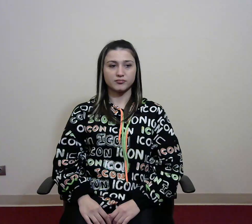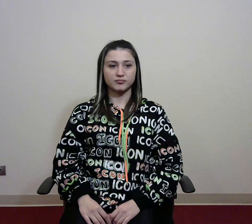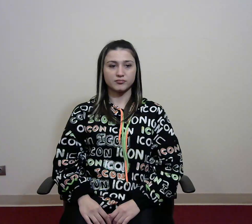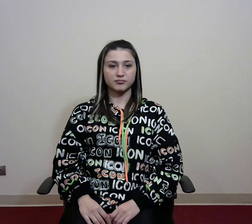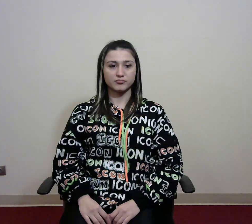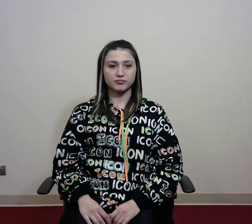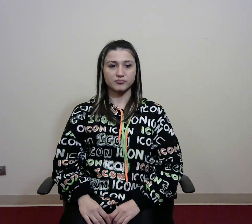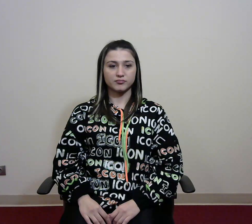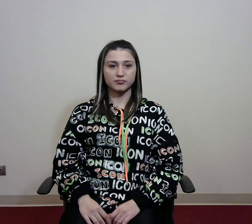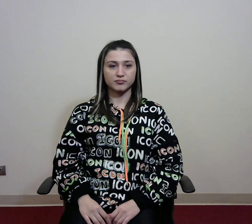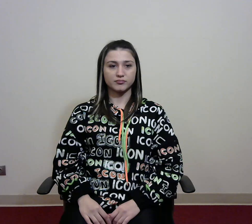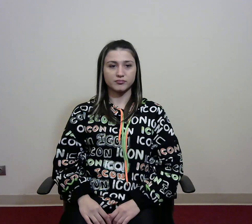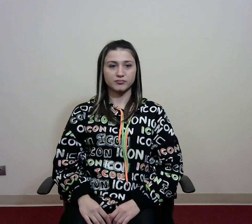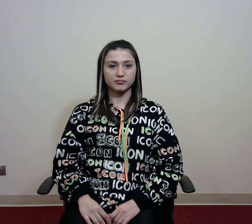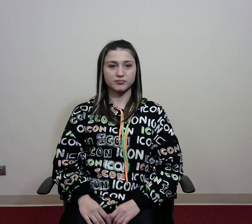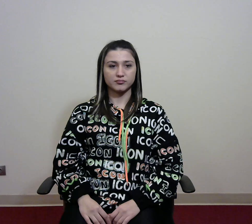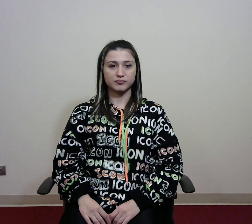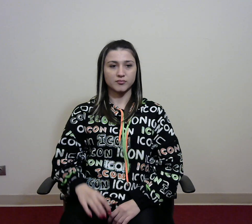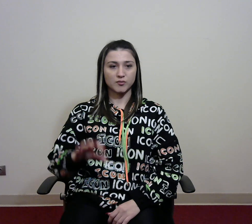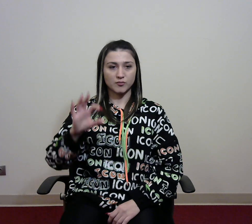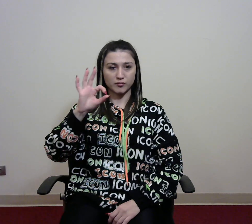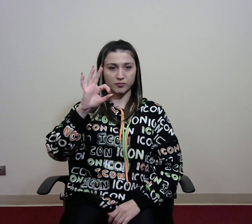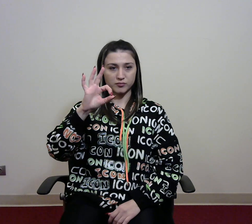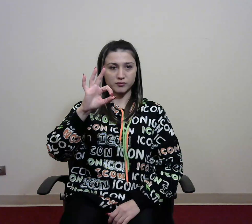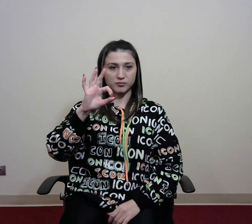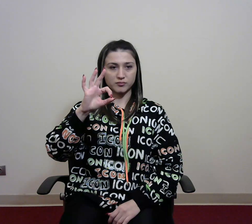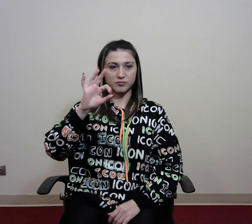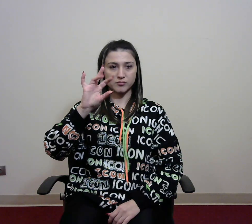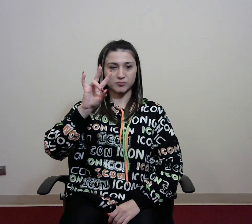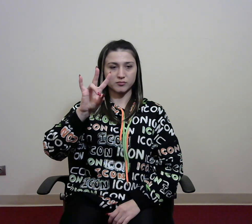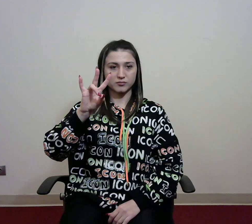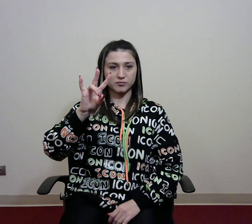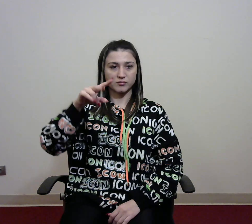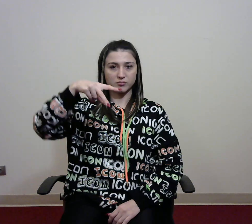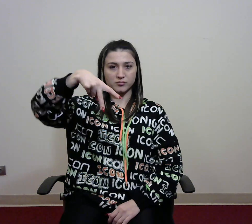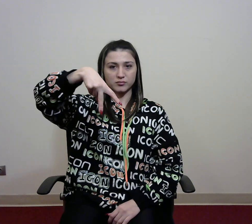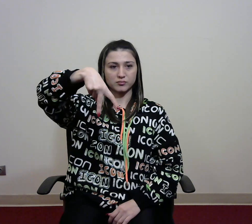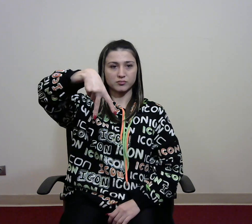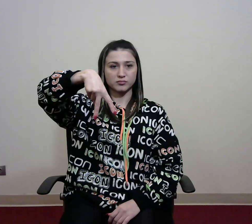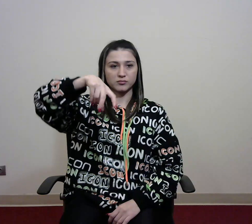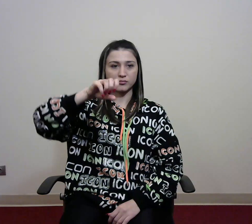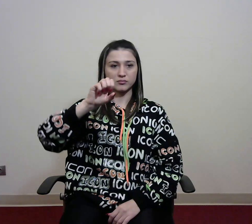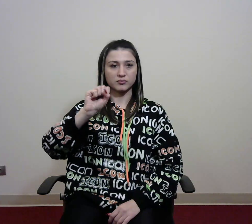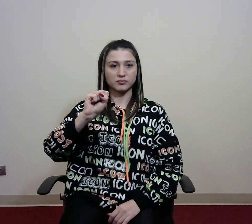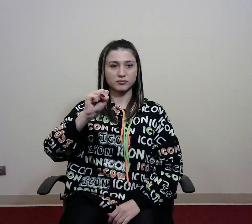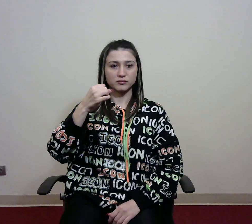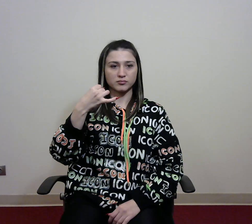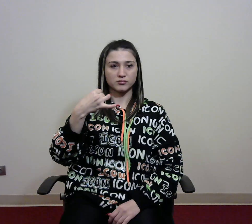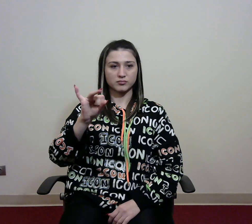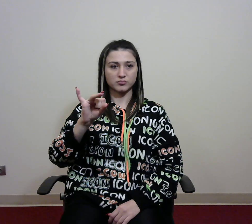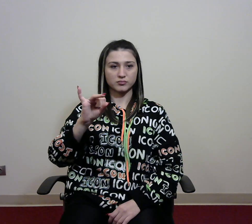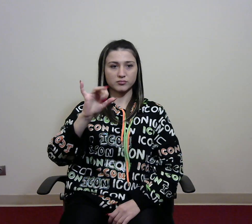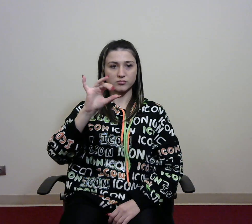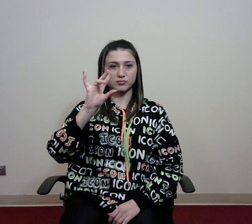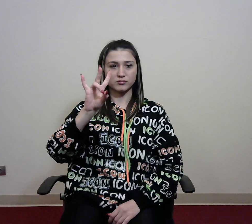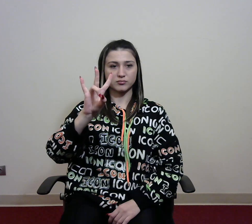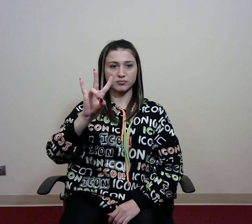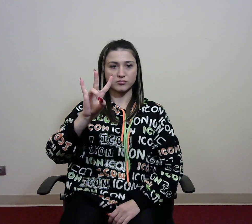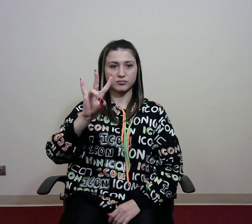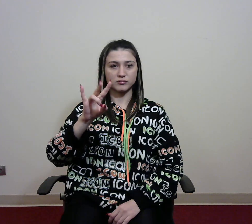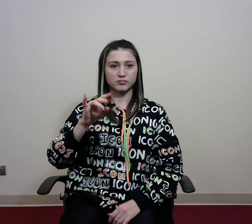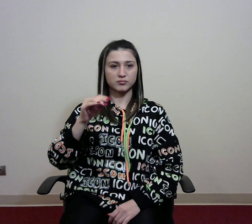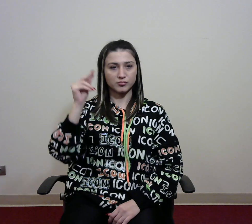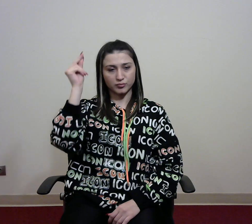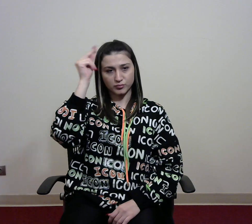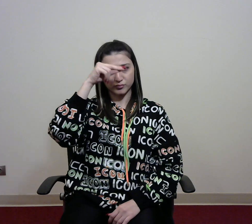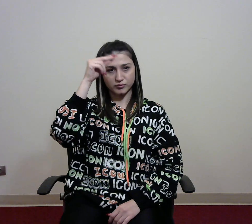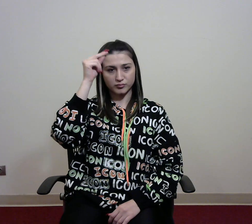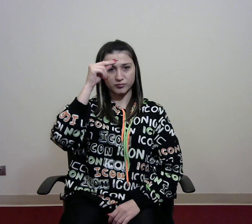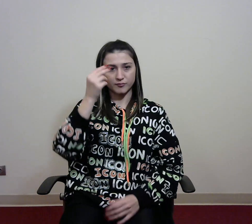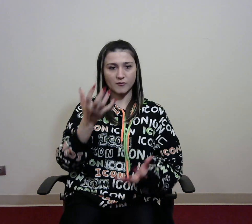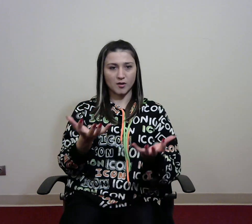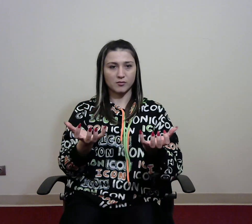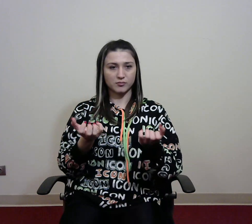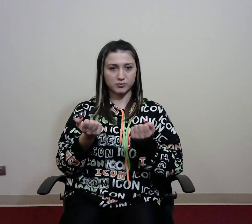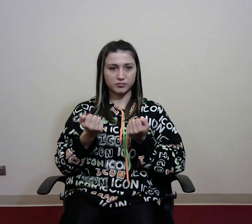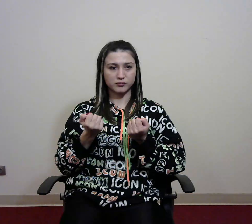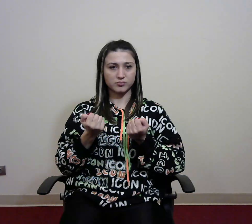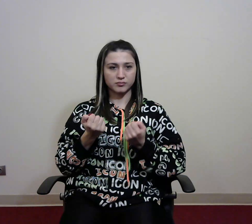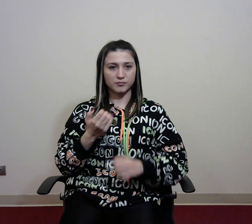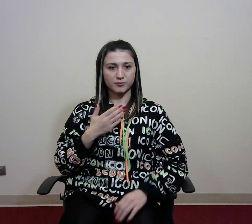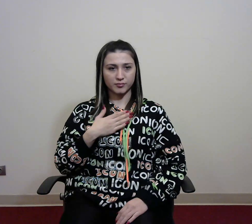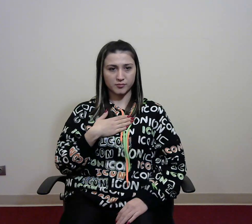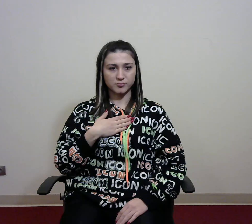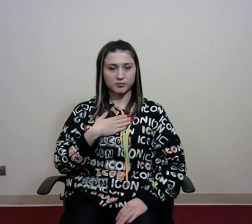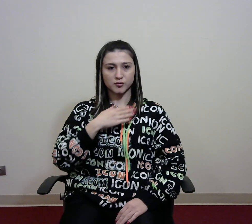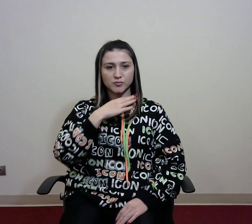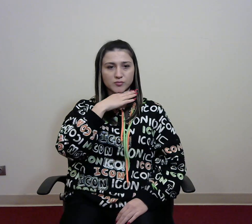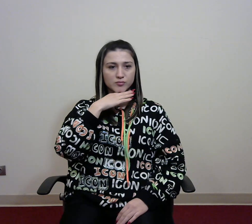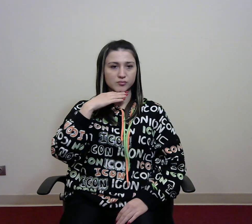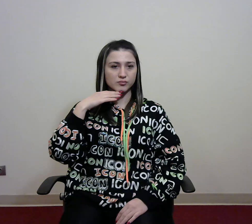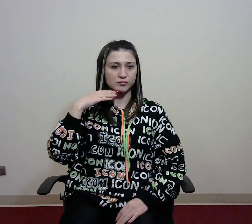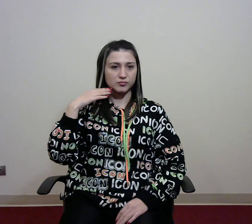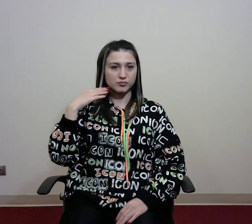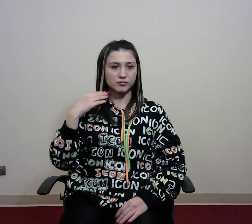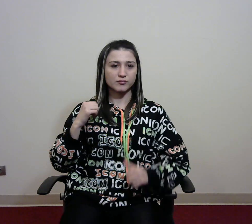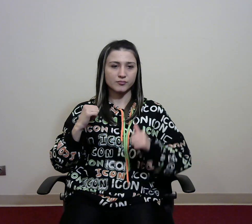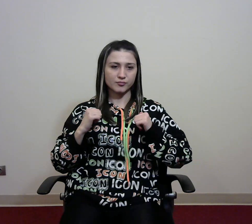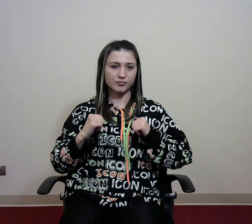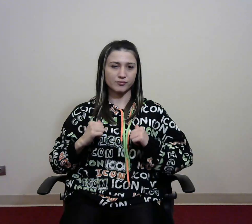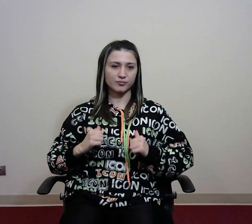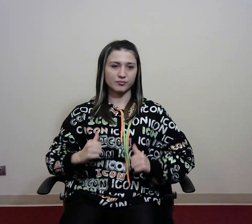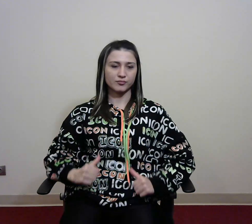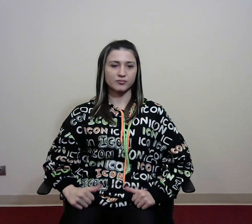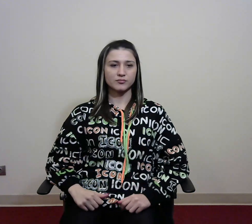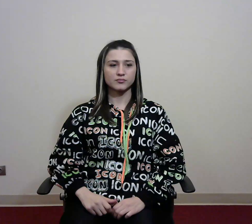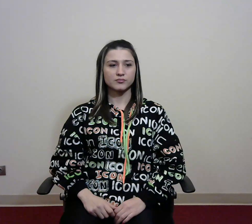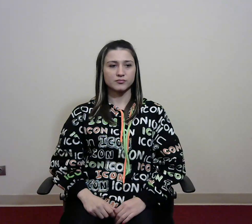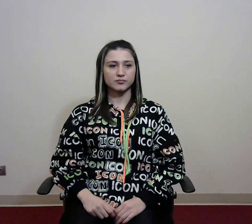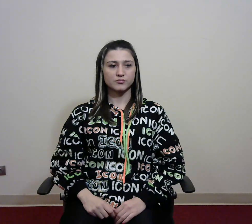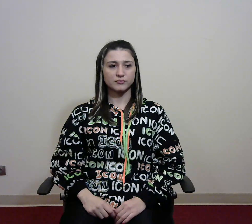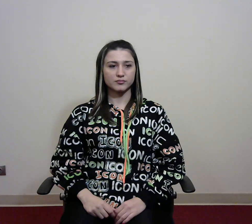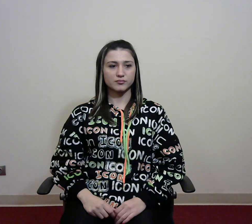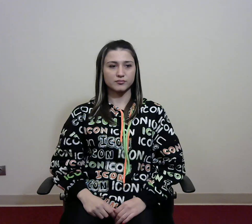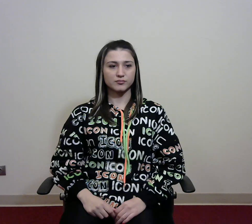Onlayn təhsil almaq mənə çox rahatdır